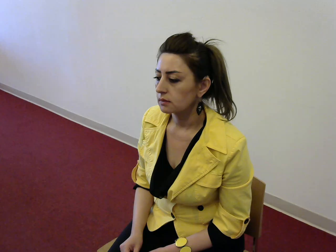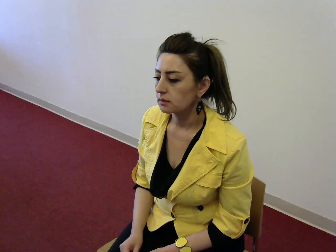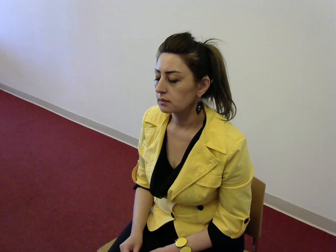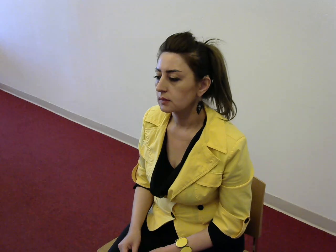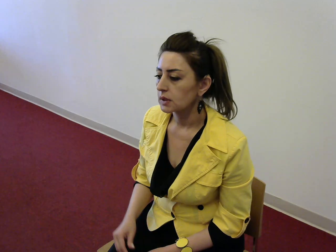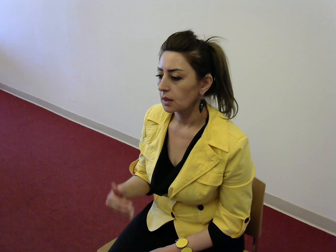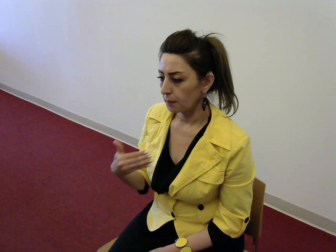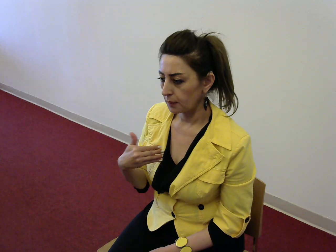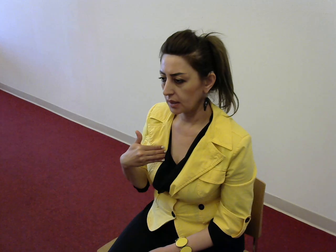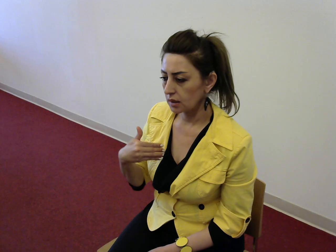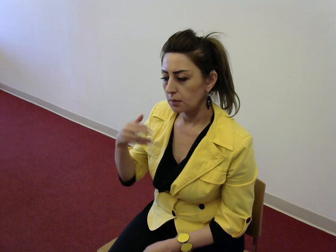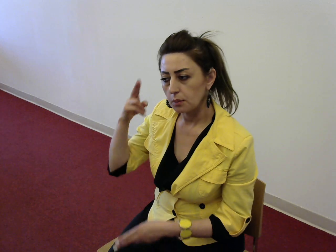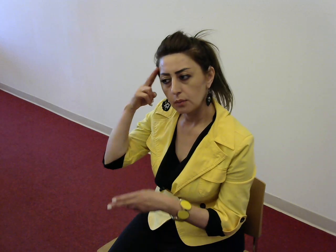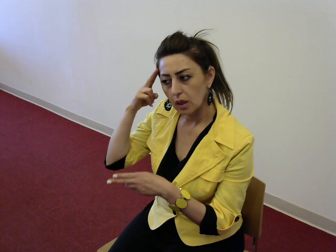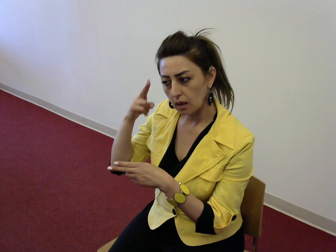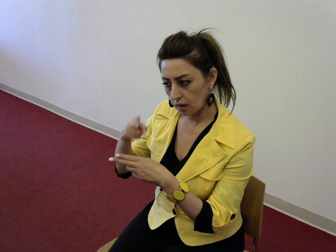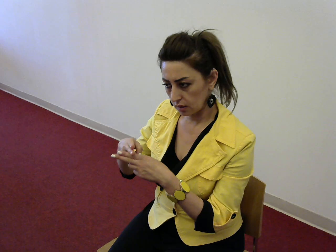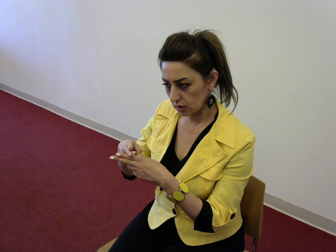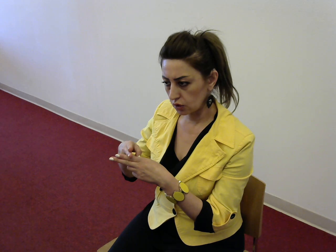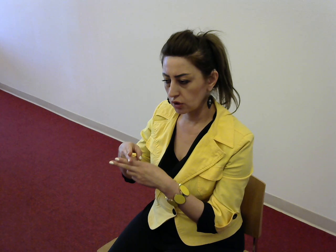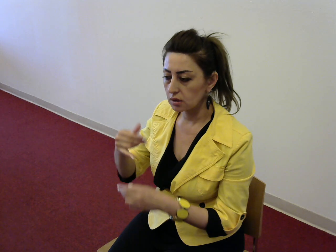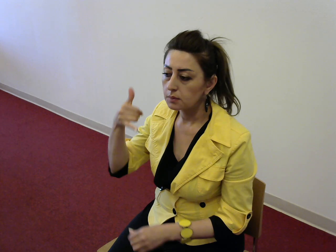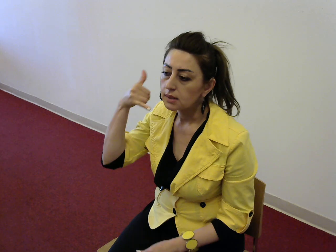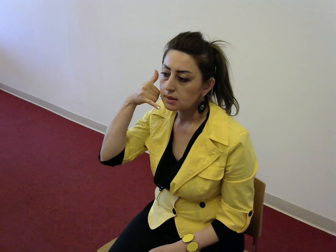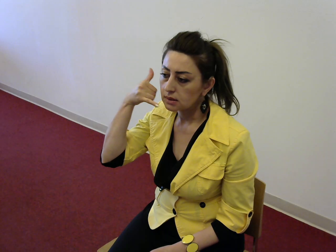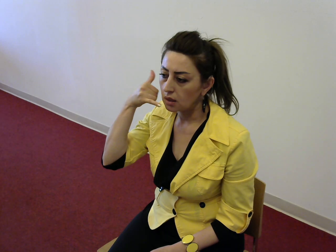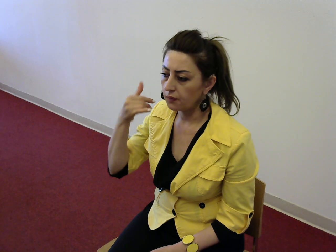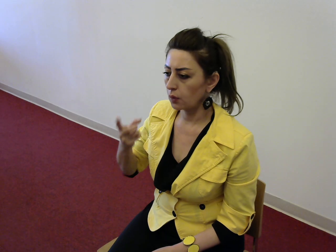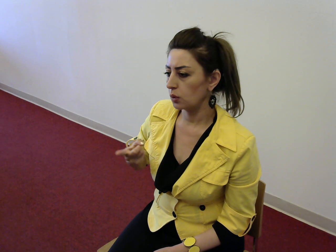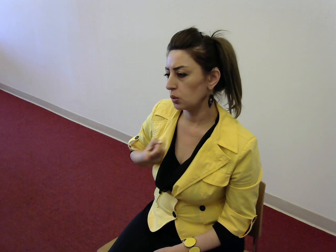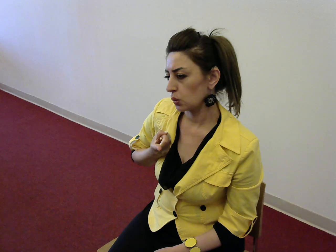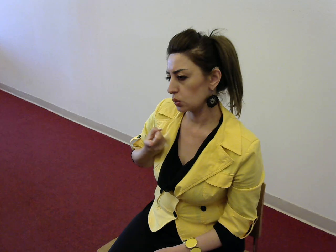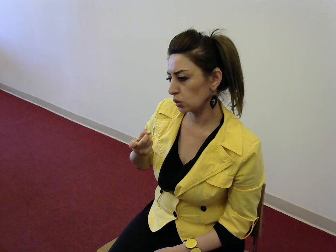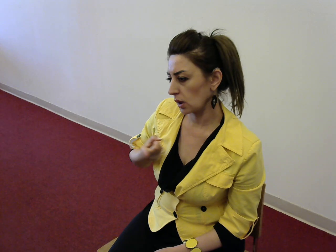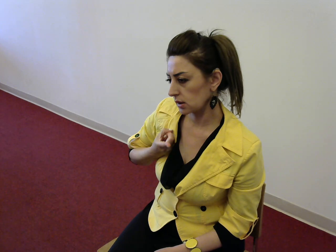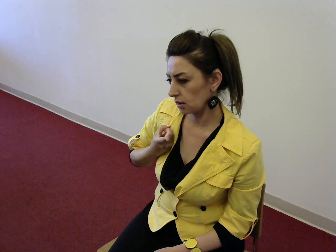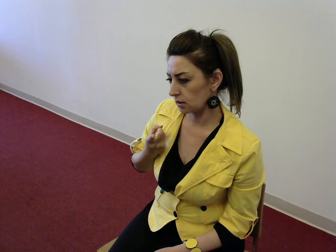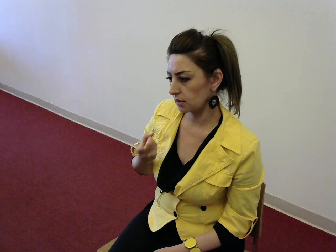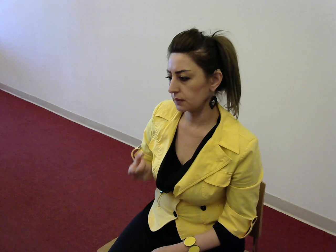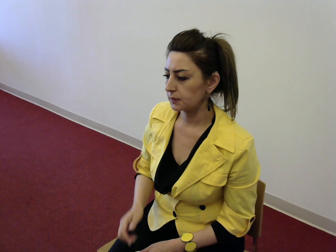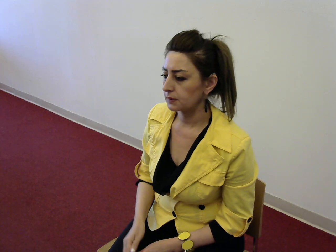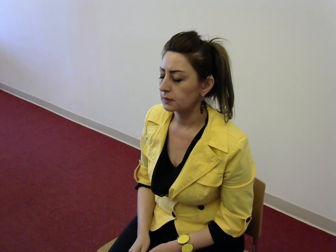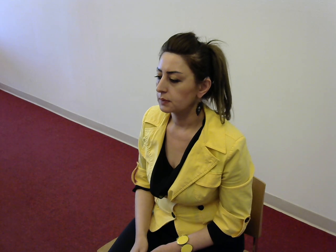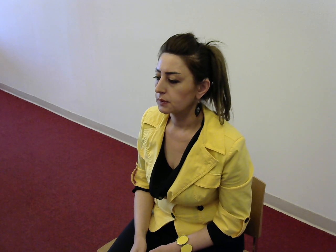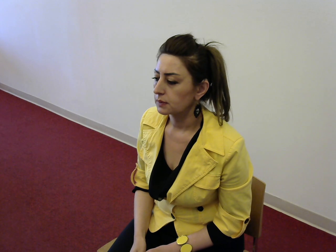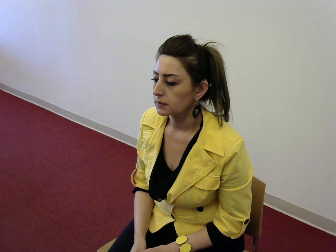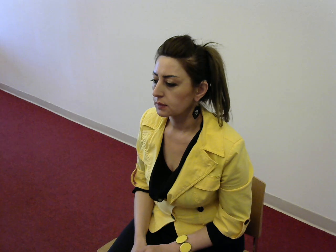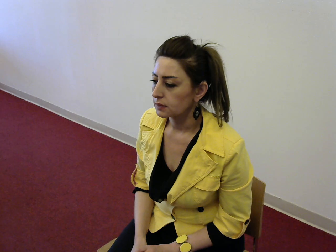Mənim qardaşım telefon ustasıdır